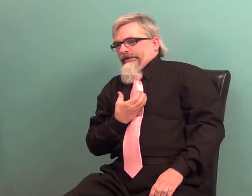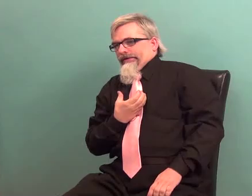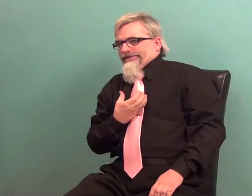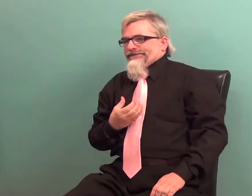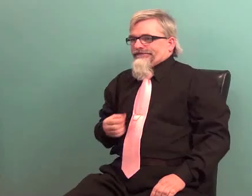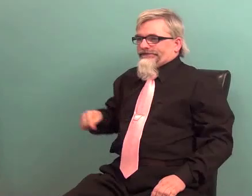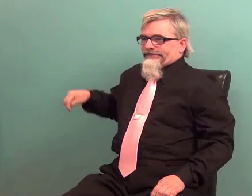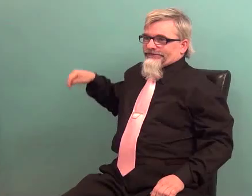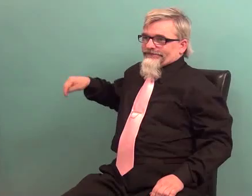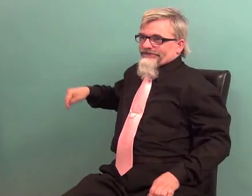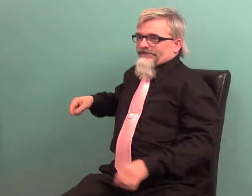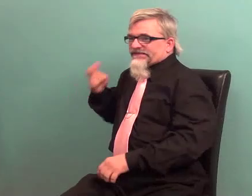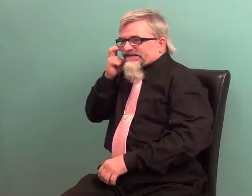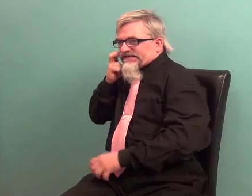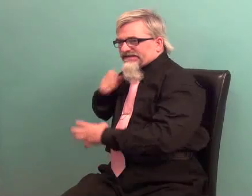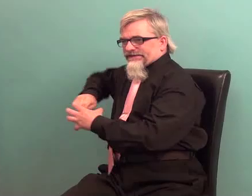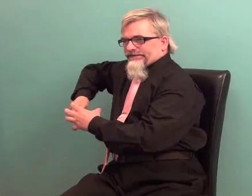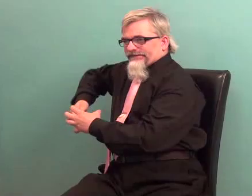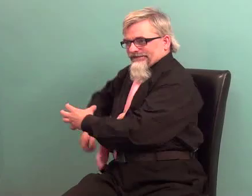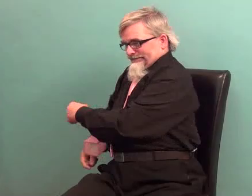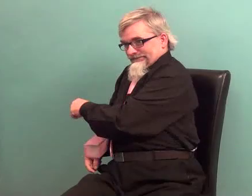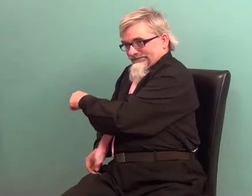Tu jest nakręcony budzik.